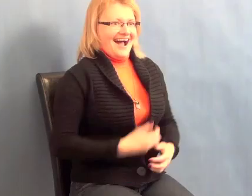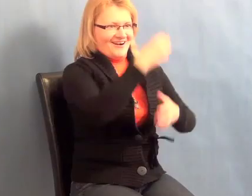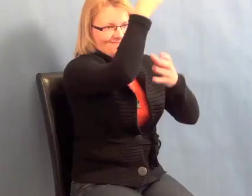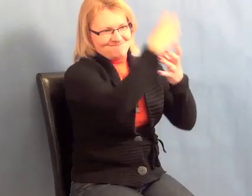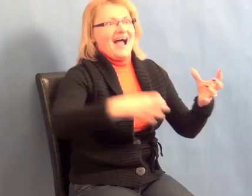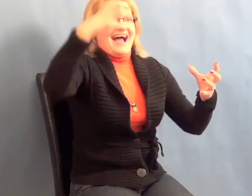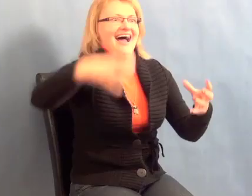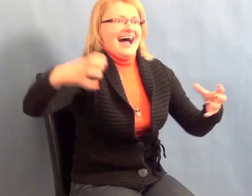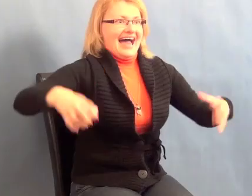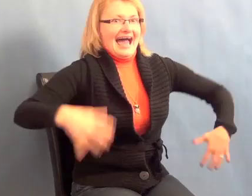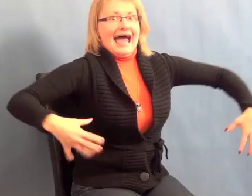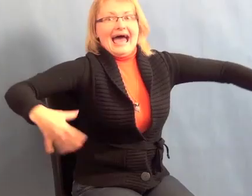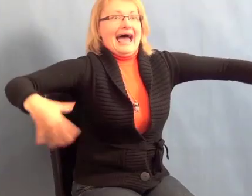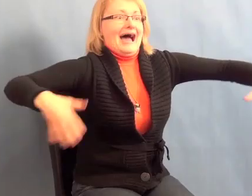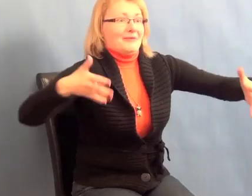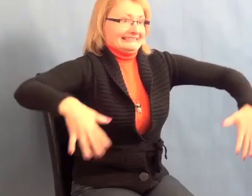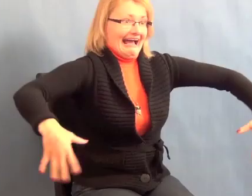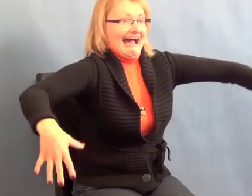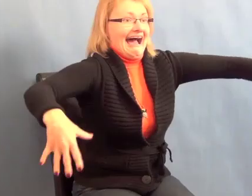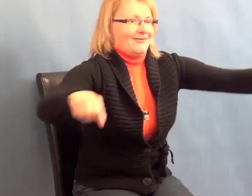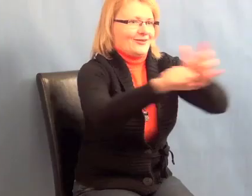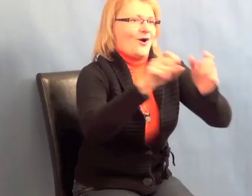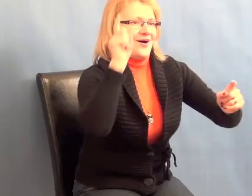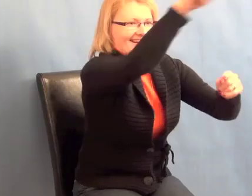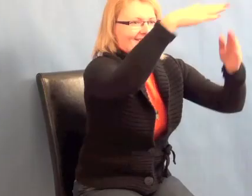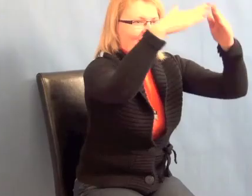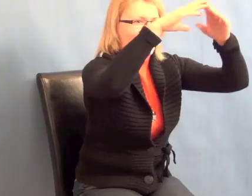Wypadł z rynny, zdenerwowany z kulą w brzuchu pobiegł do domu.